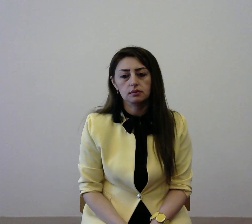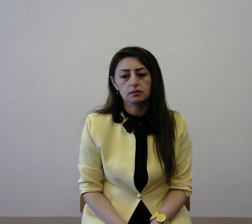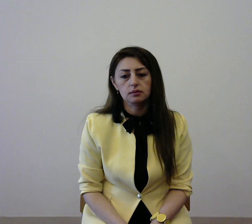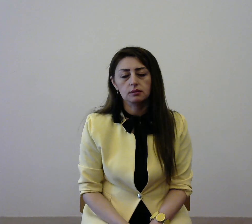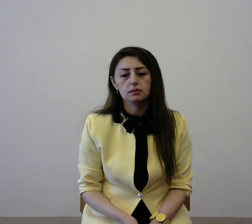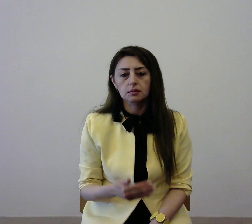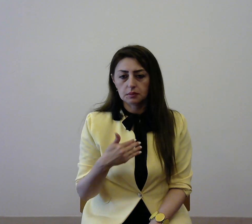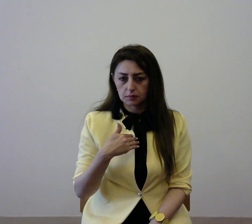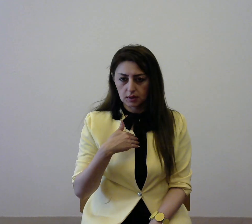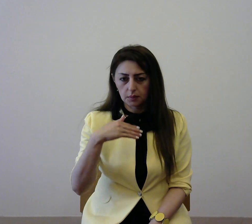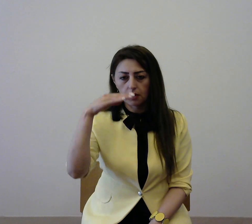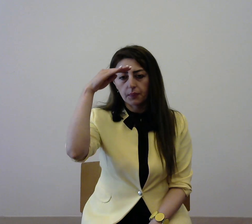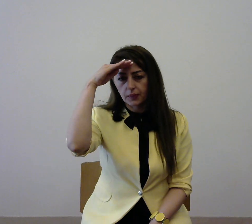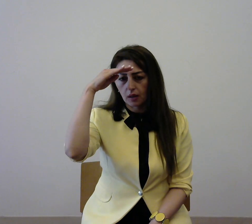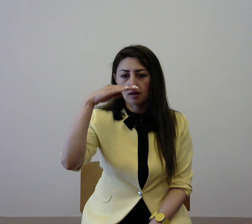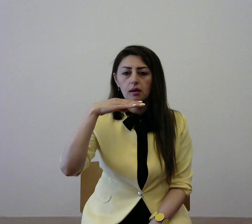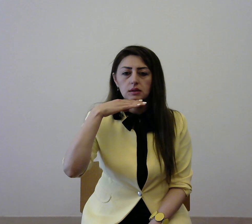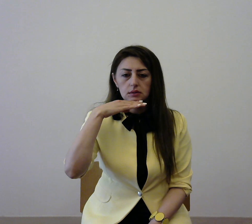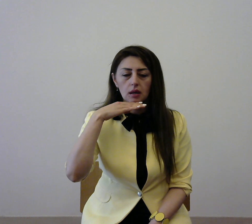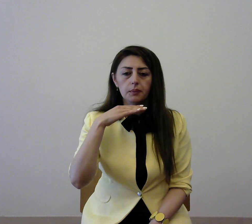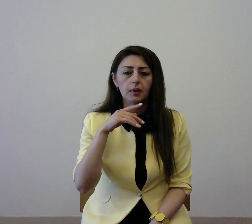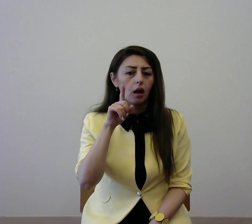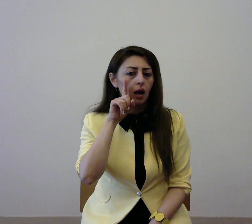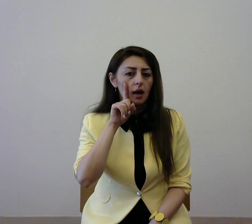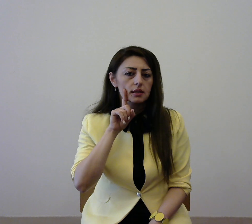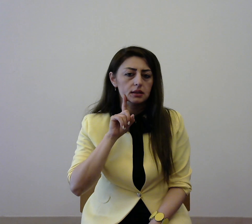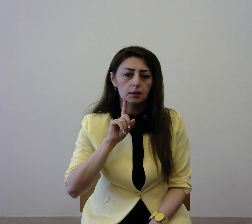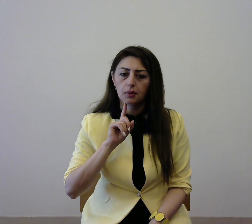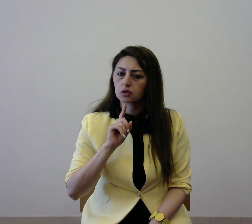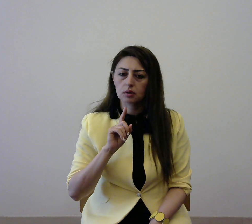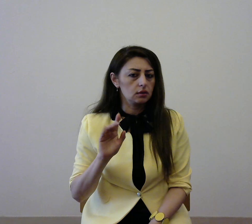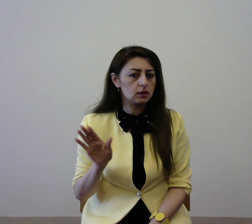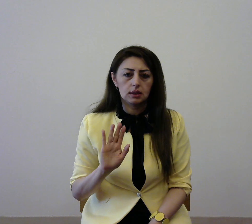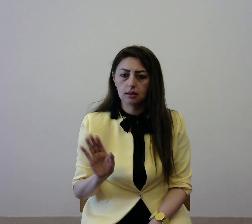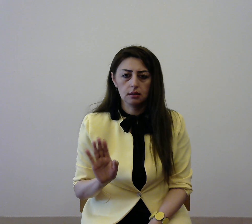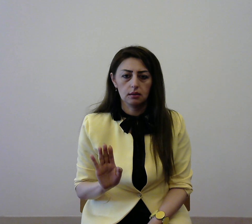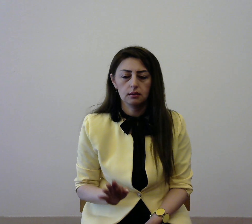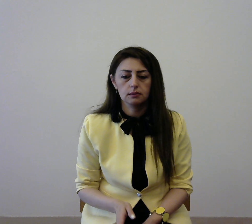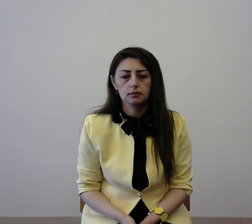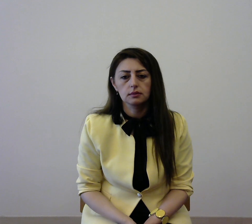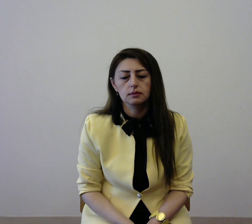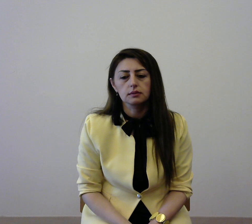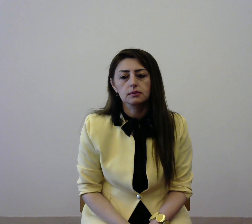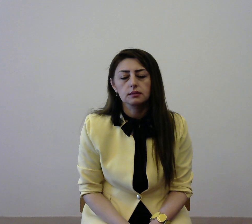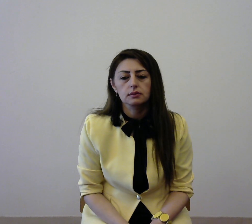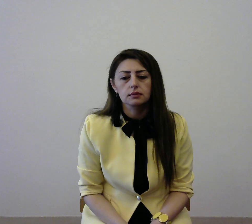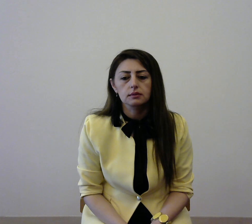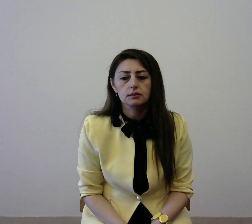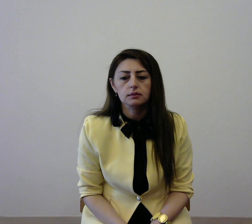Mənim atam azərbaycanlı deyil